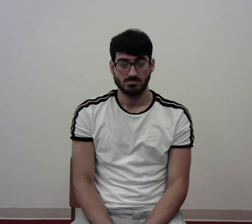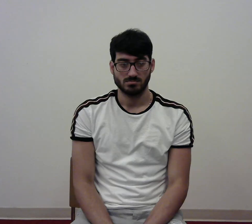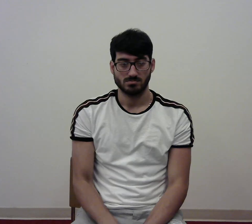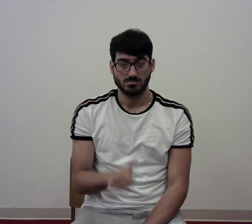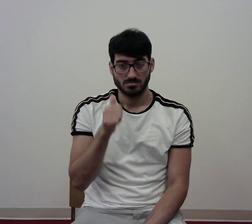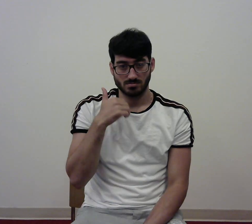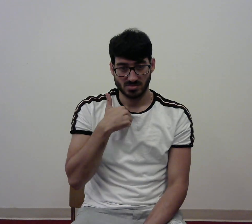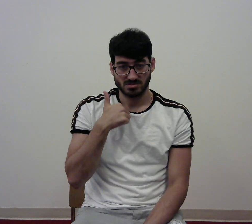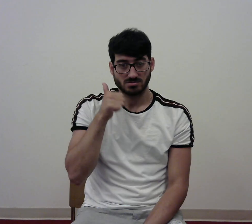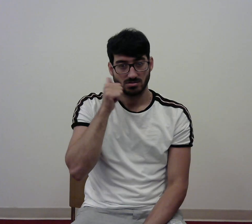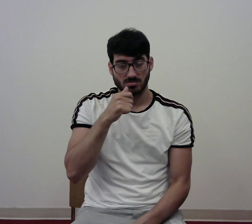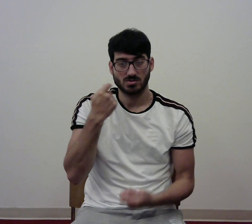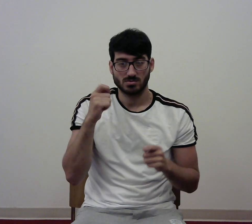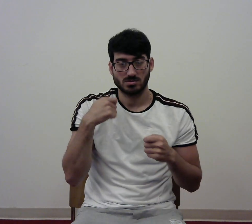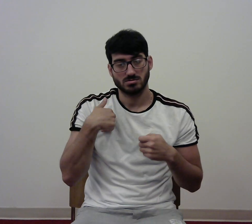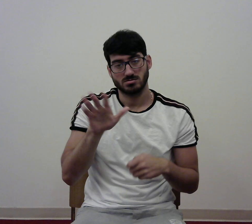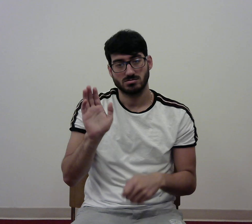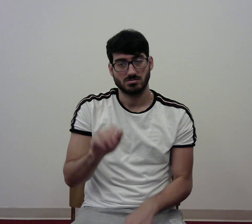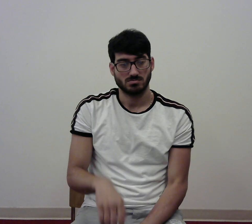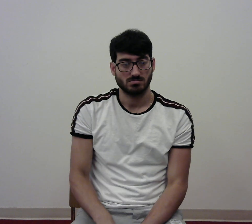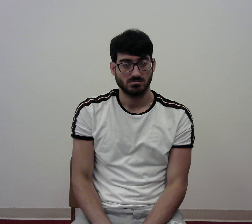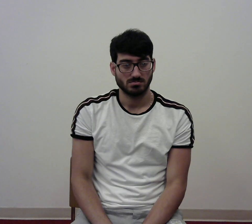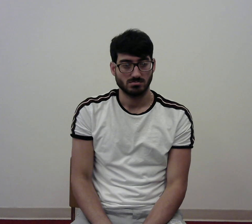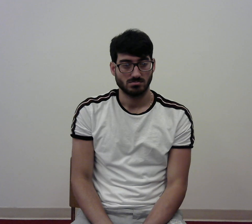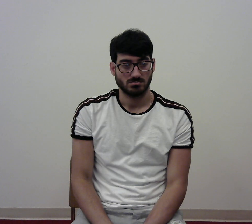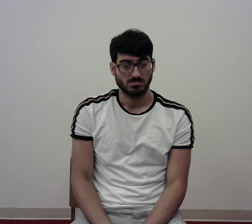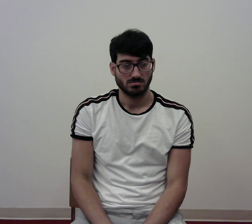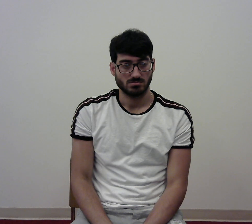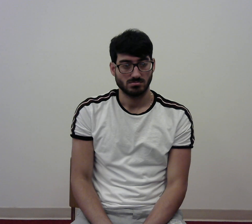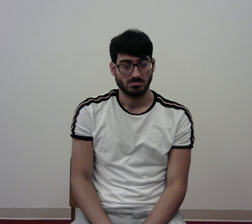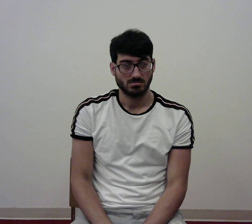Mən sabah toya gedirəm